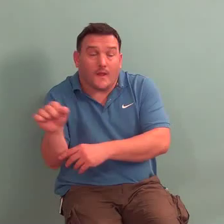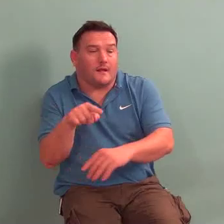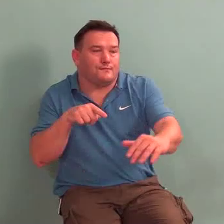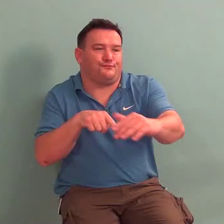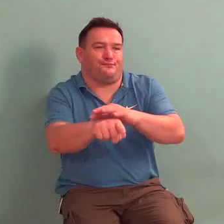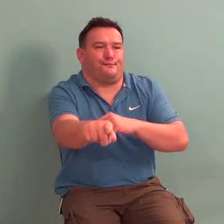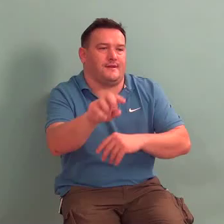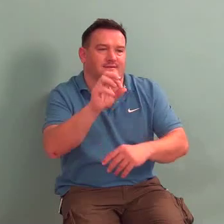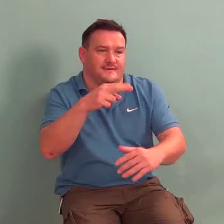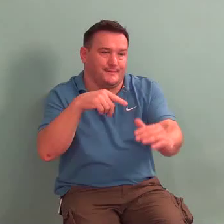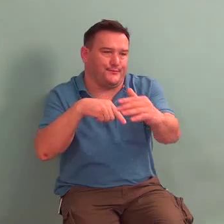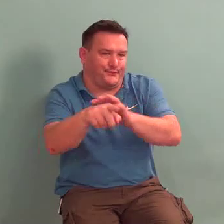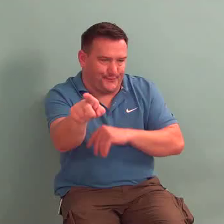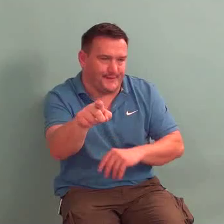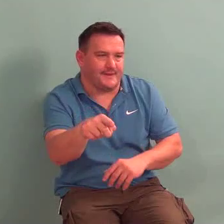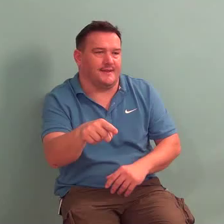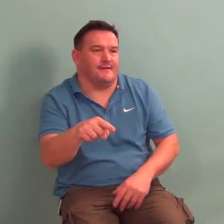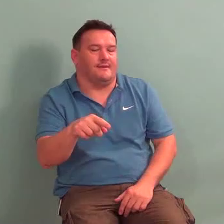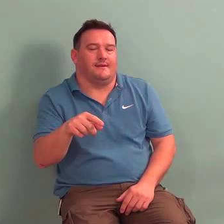Syn ucieka.